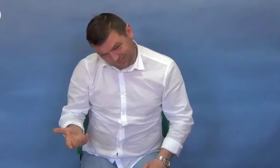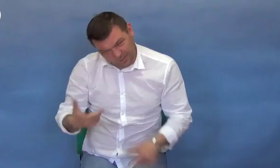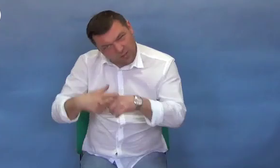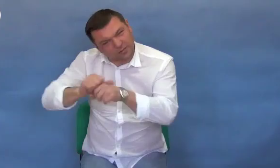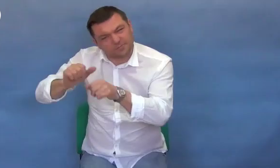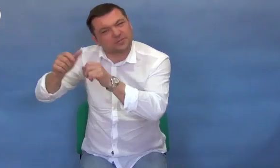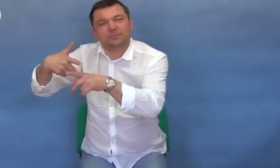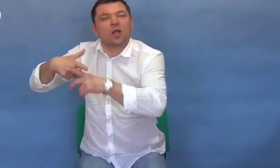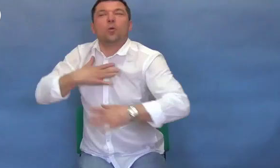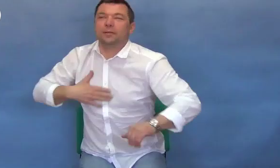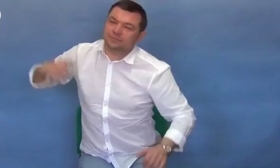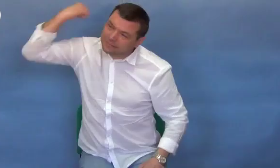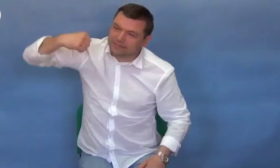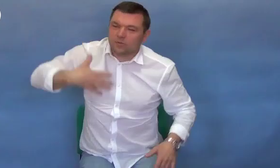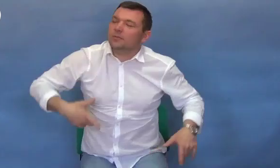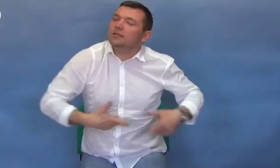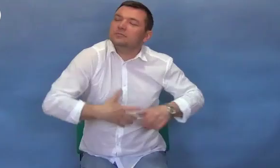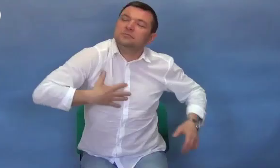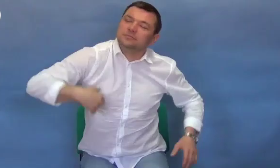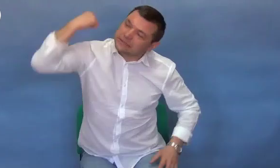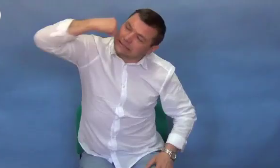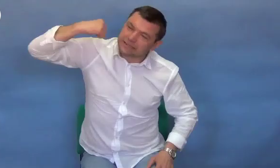Konie lubią jak się je myje.